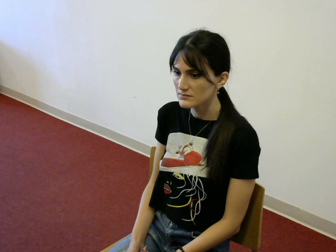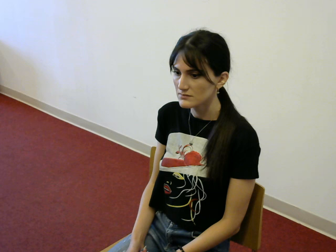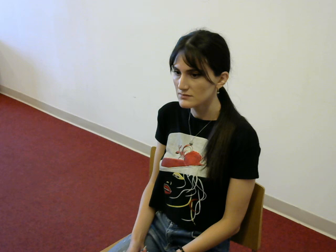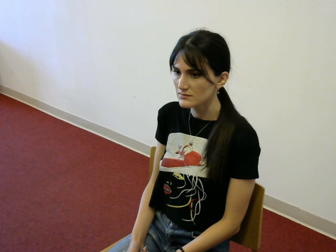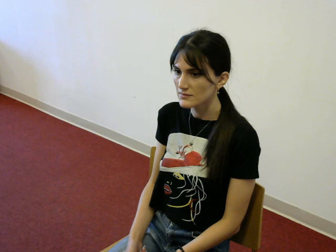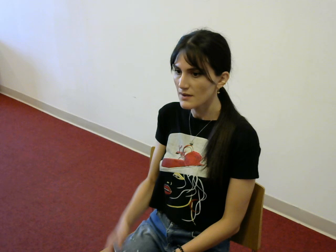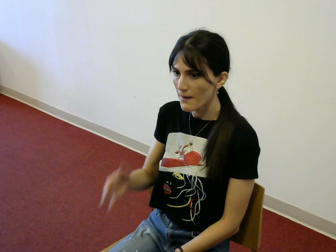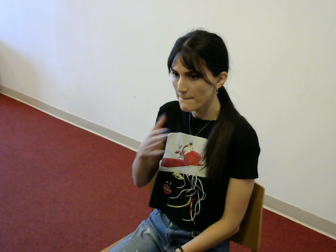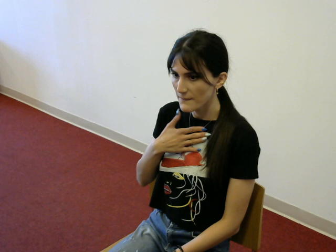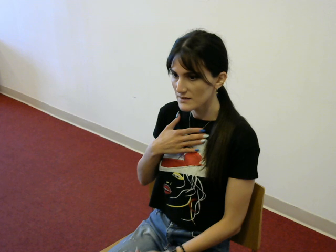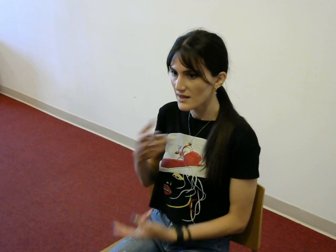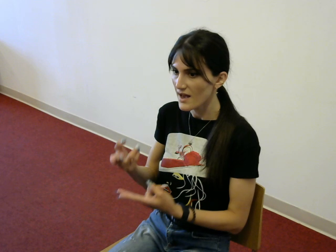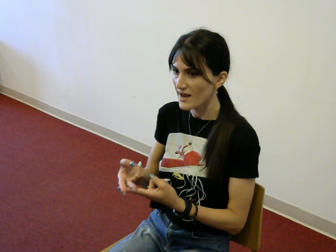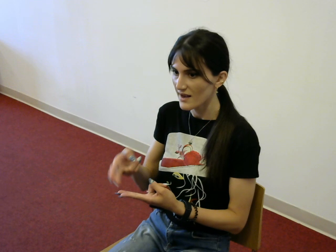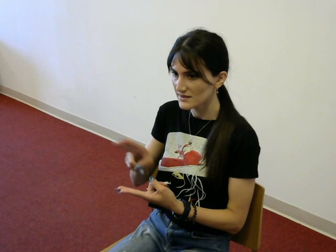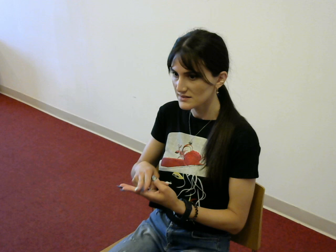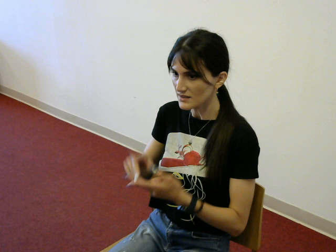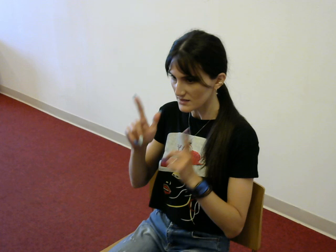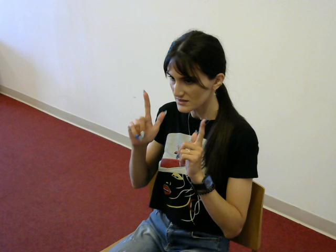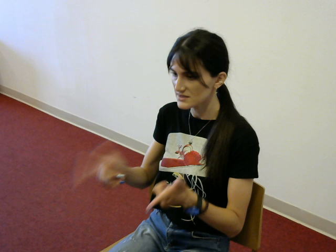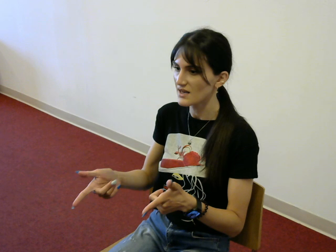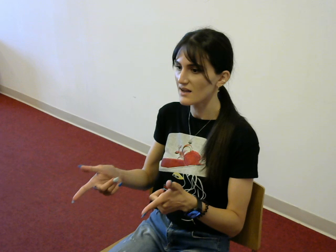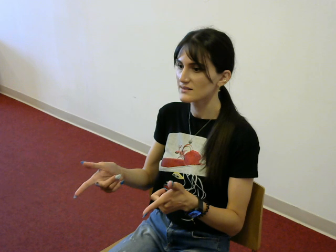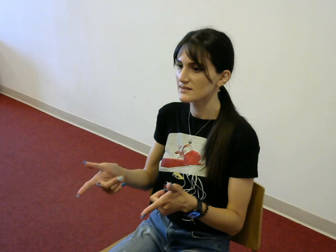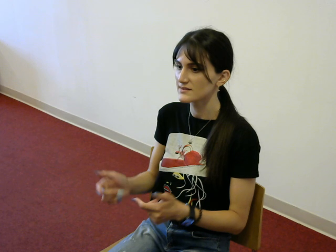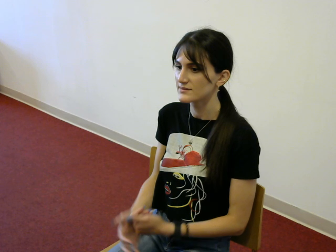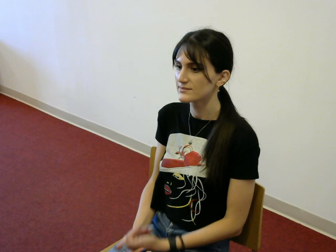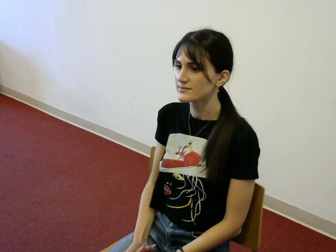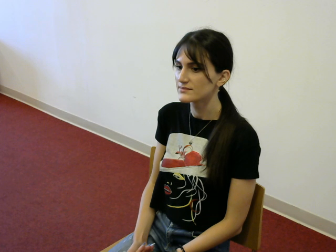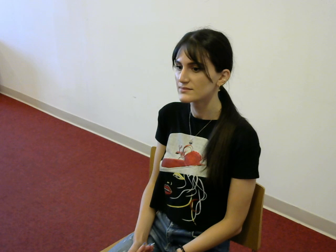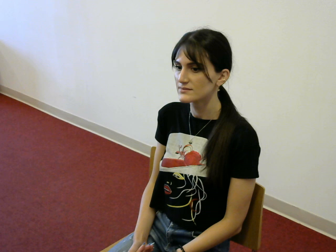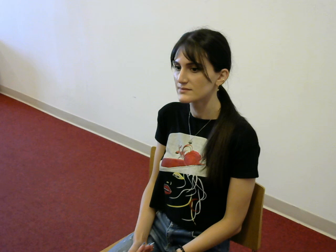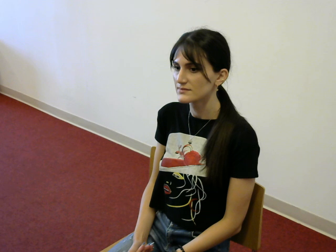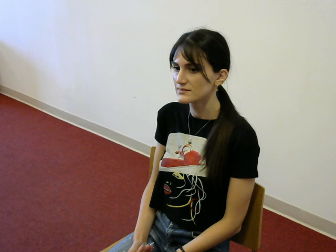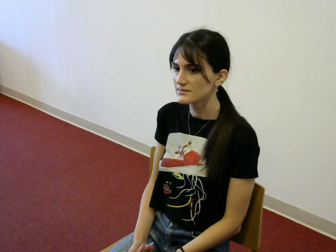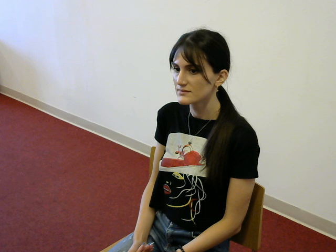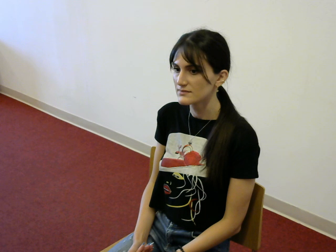Mən bununla razıyam